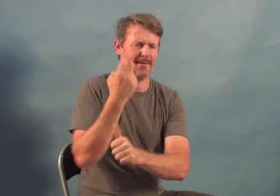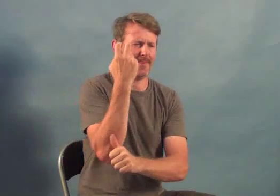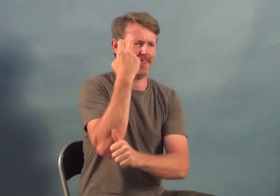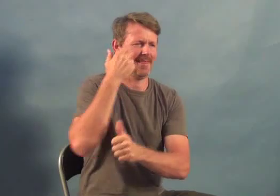Ten ktoś był wysoki.